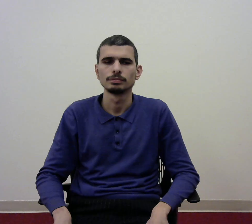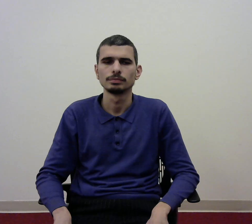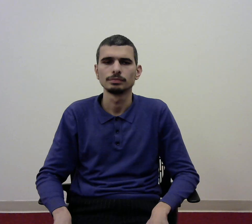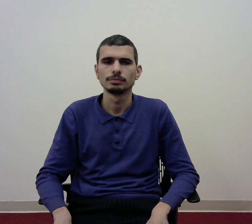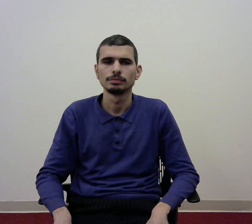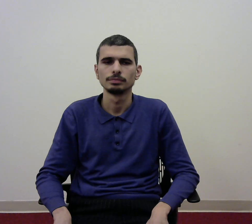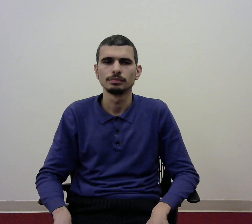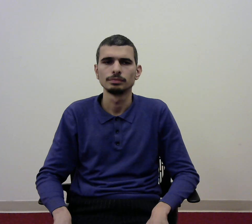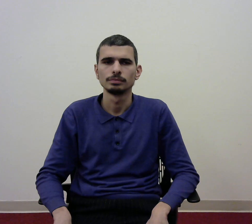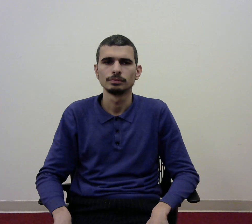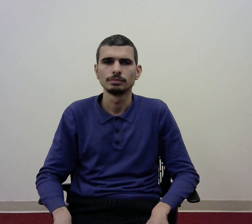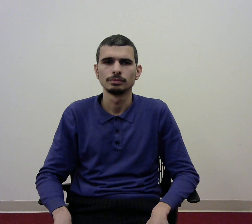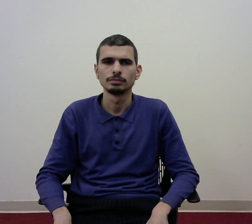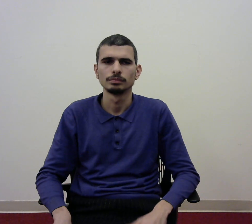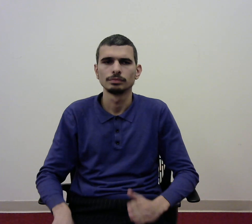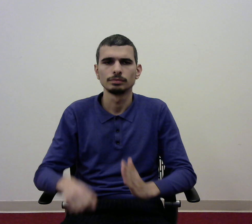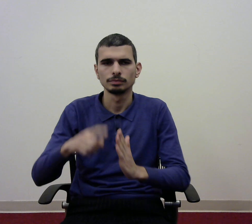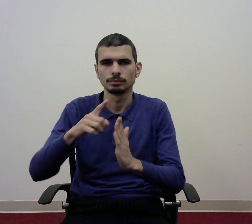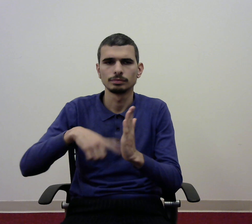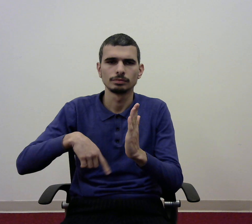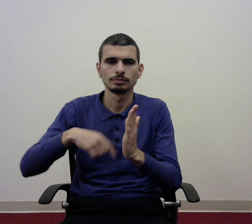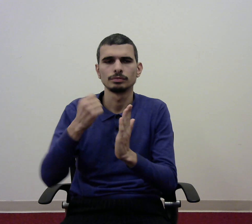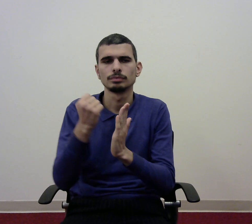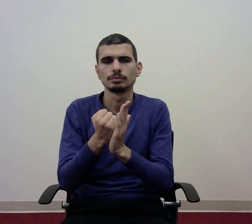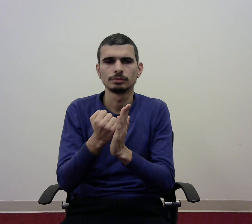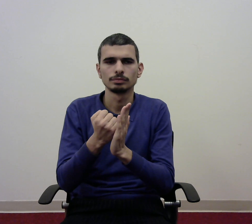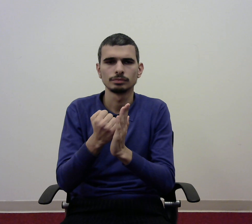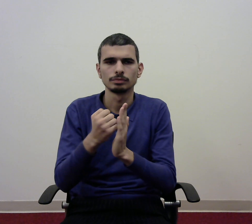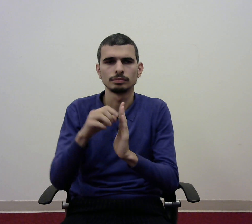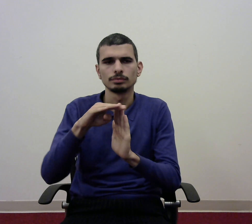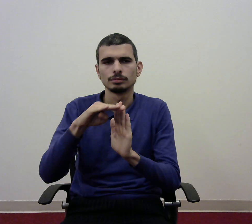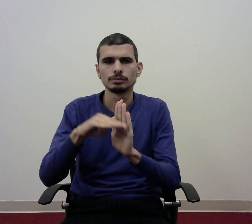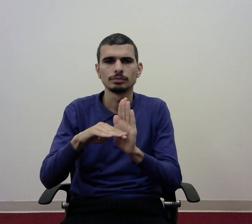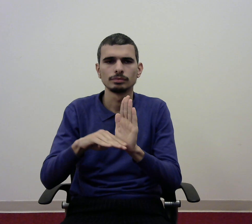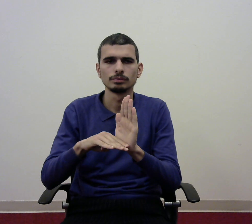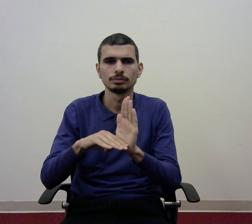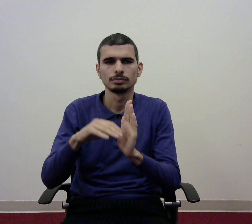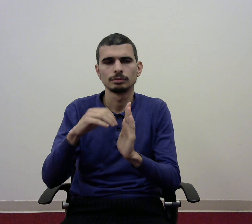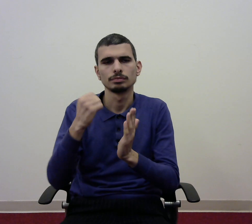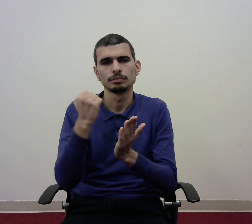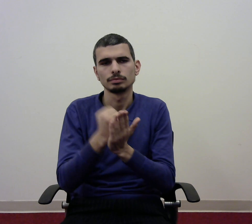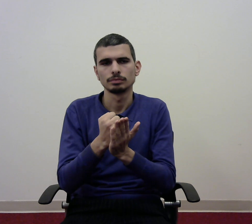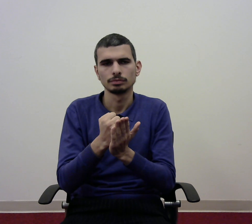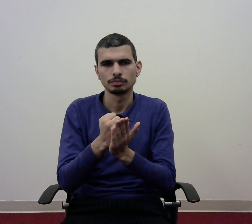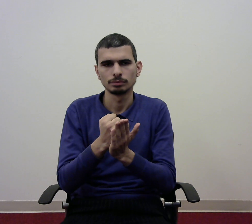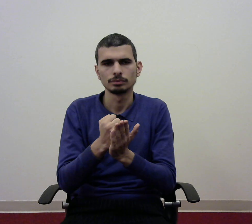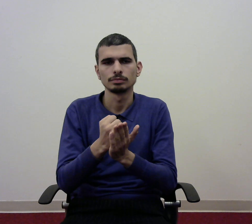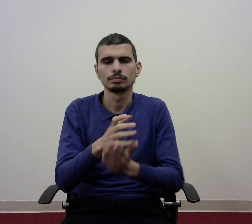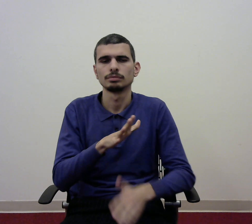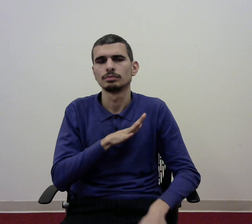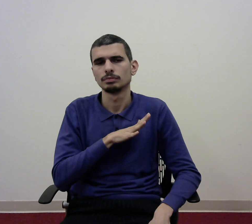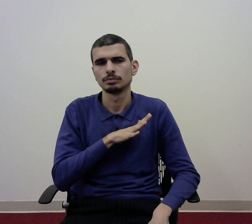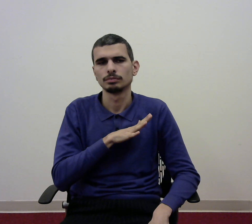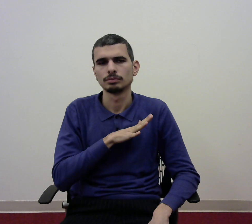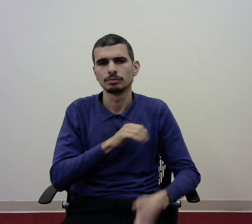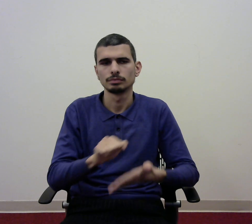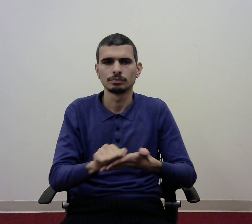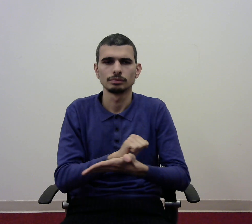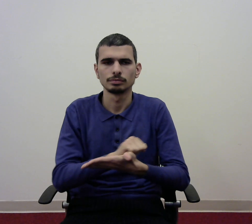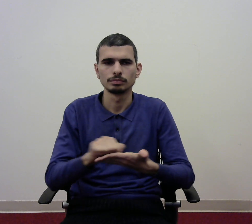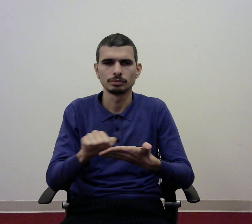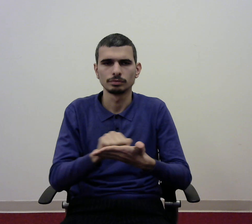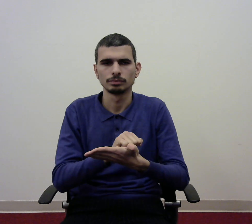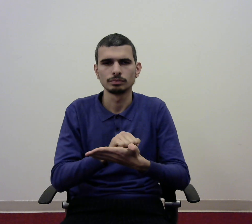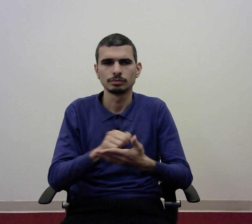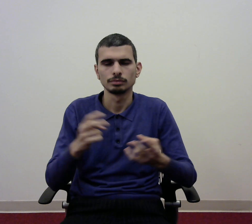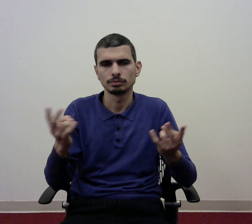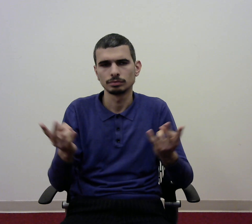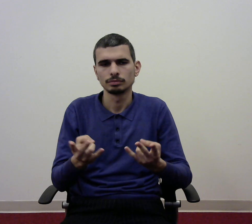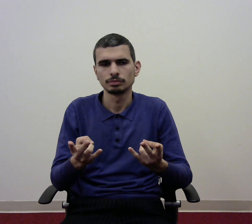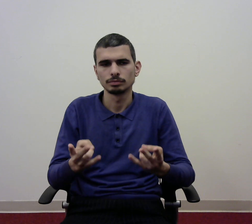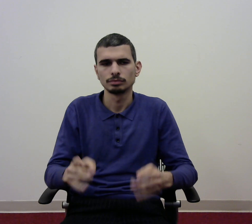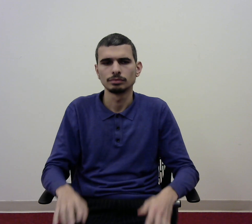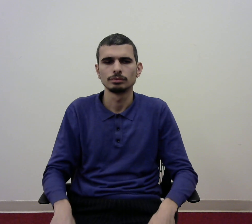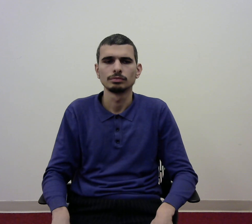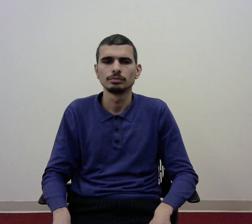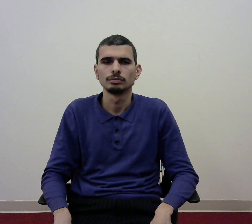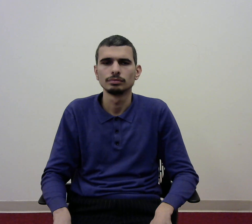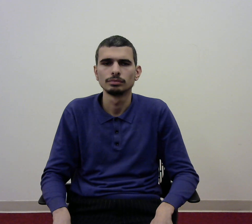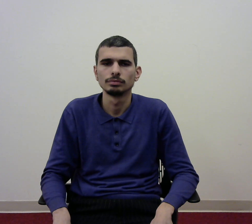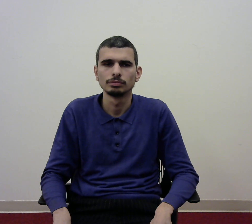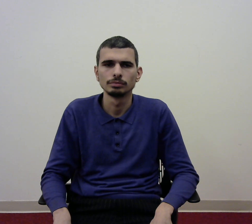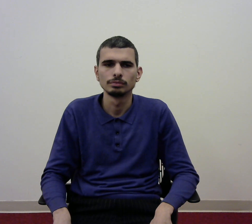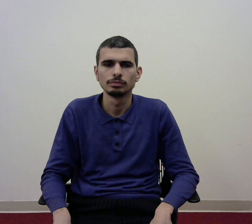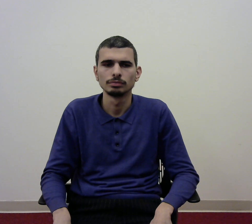Notarial qaydada təsdiq olunmuş sənədlər lazımdır